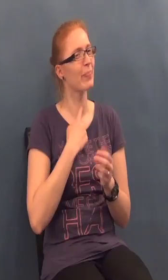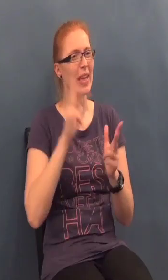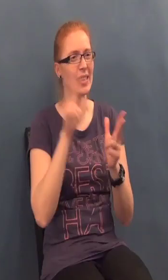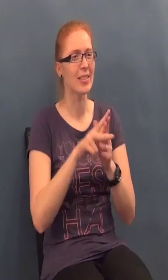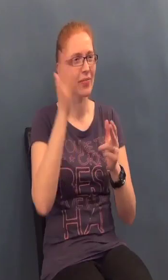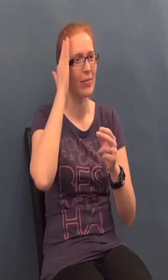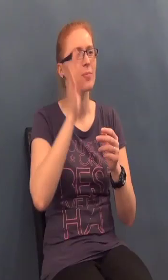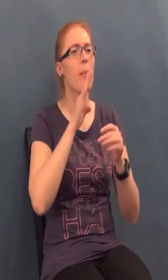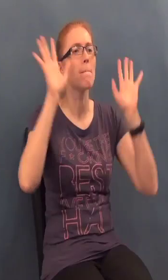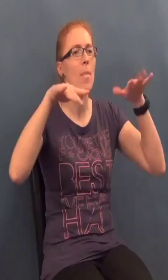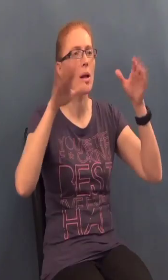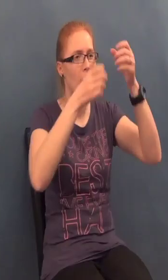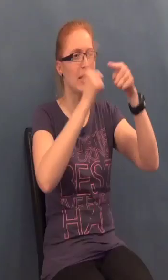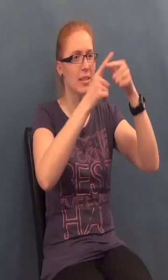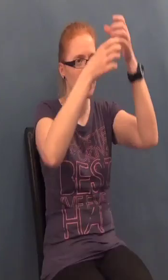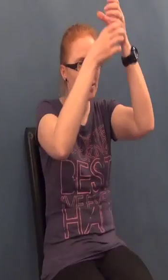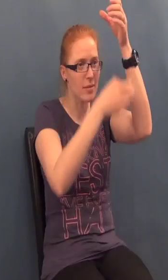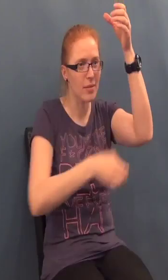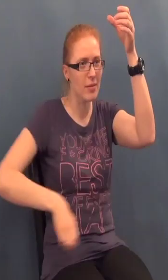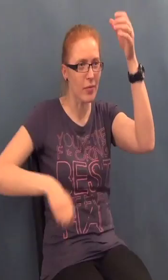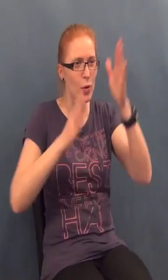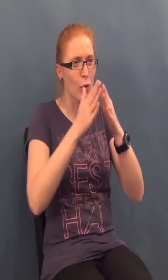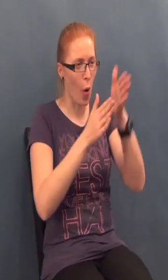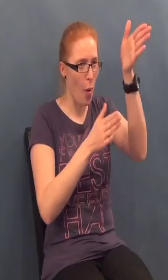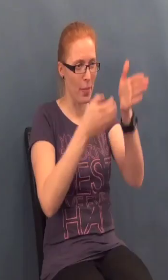Wiesz, przy domu jest taka stalowa rura od deszczu.